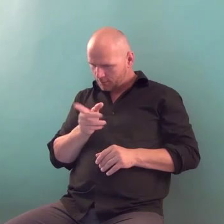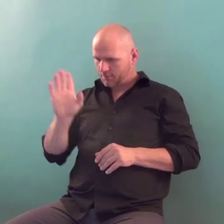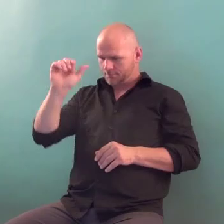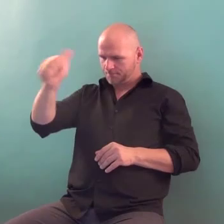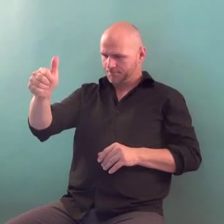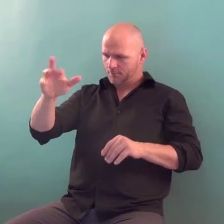Super.